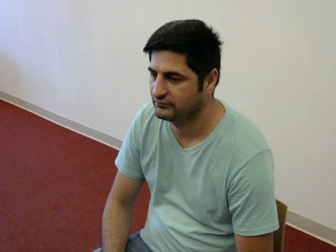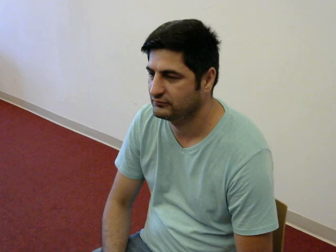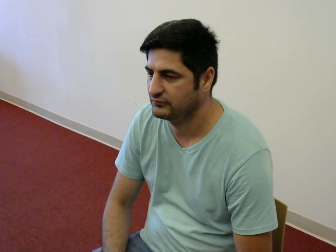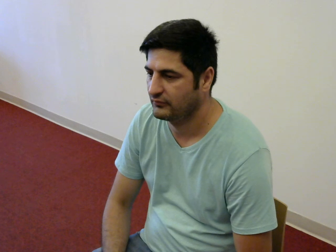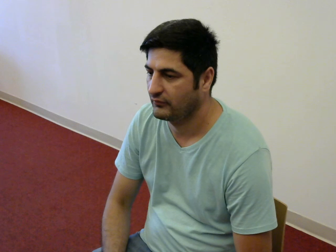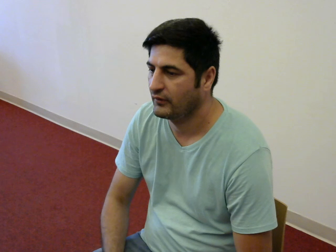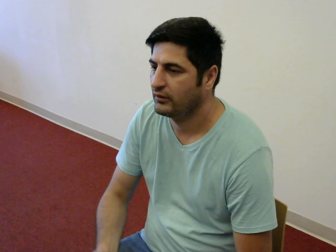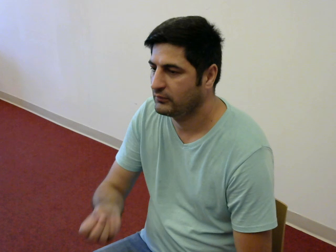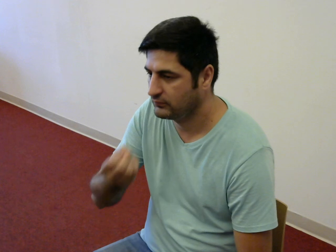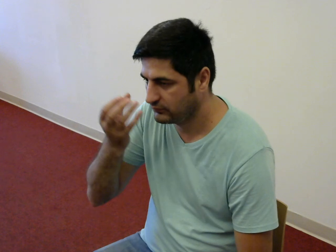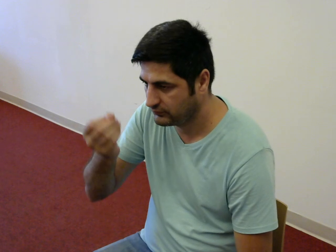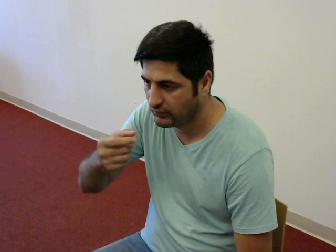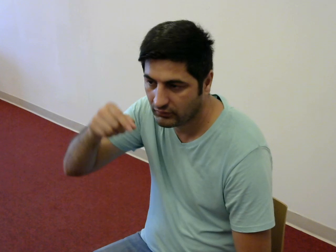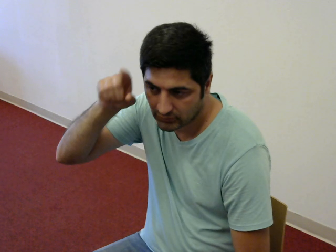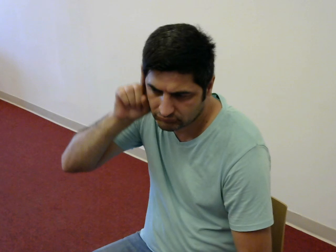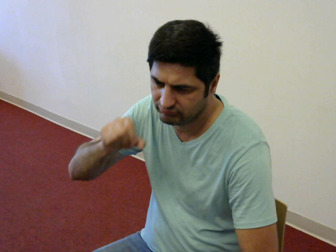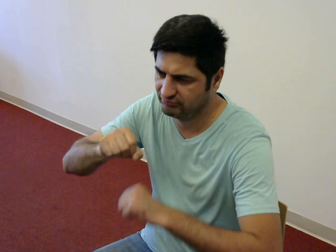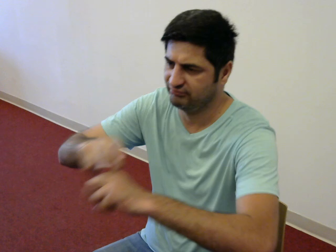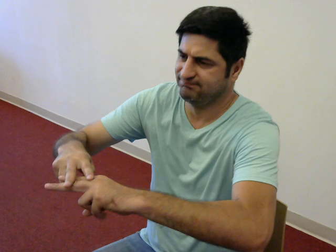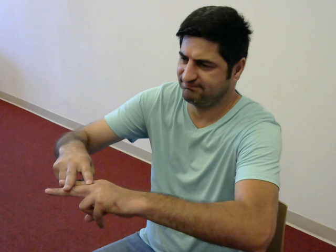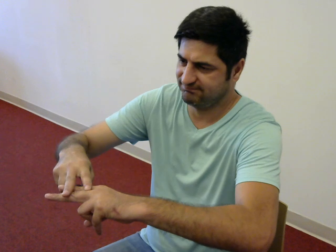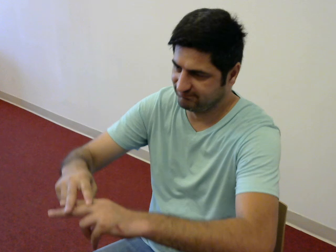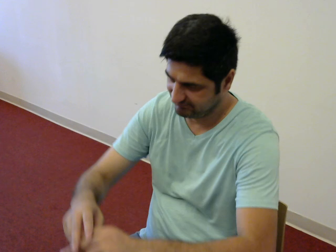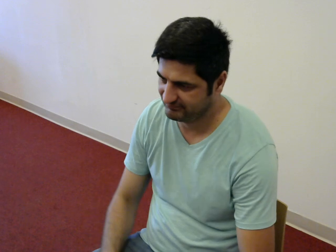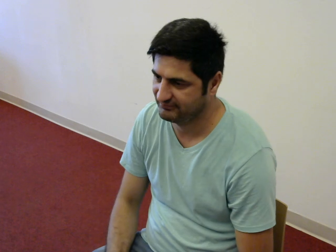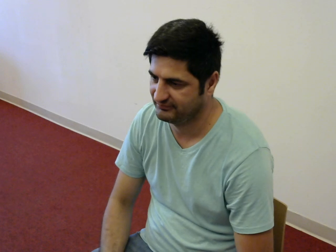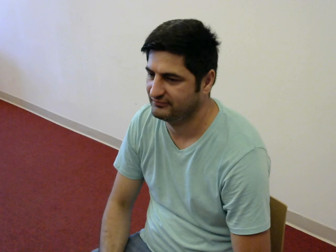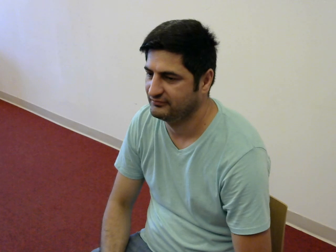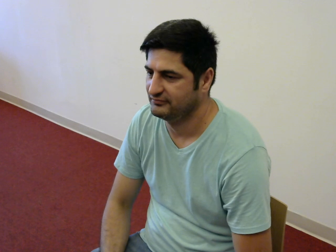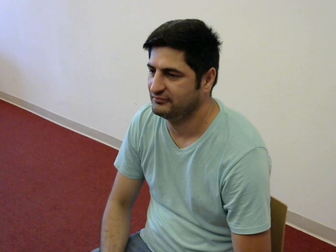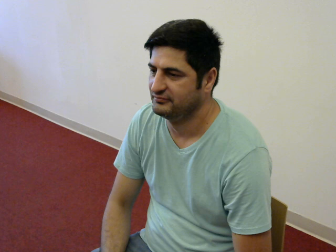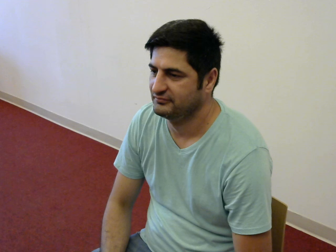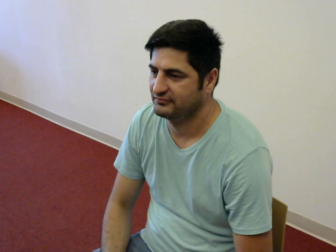Bakı Azərbaycanın paytaxtıdır